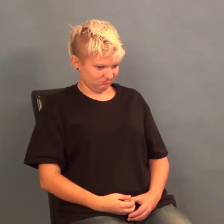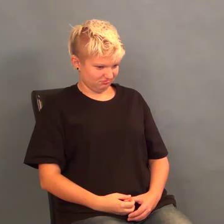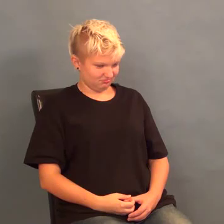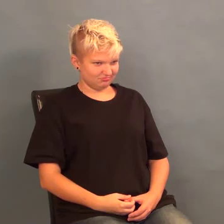Alkohol.